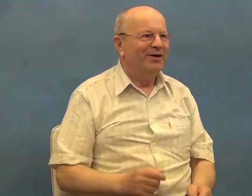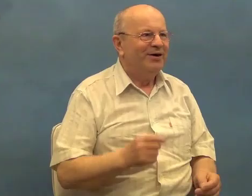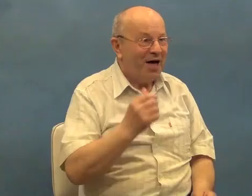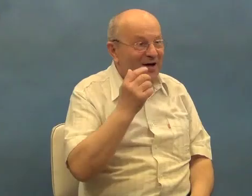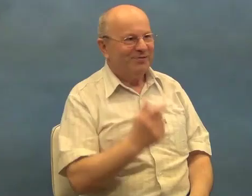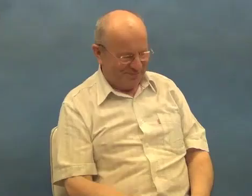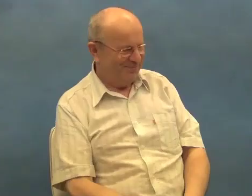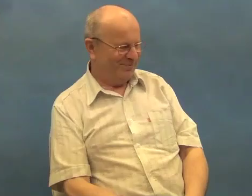Zając.